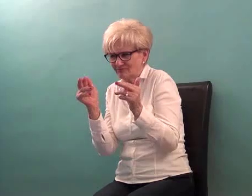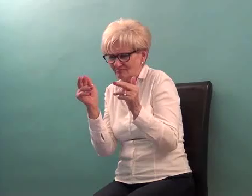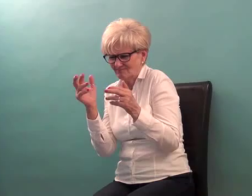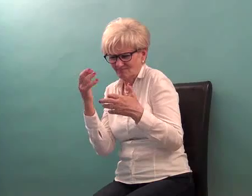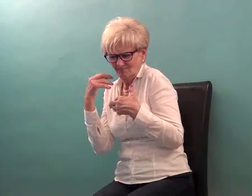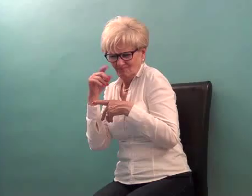Kot jest zły, kręci ogonem.